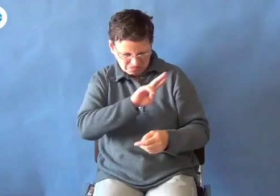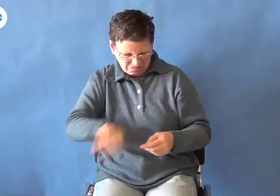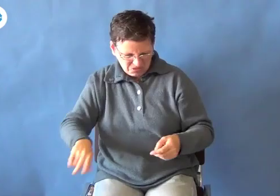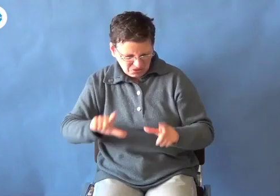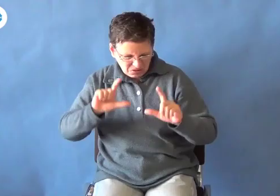Przekreślenie?